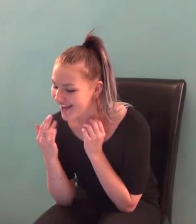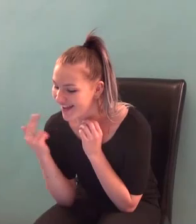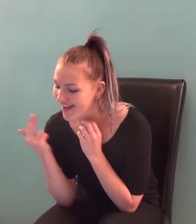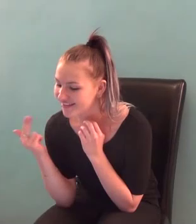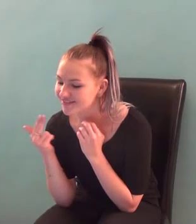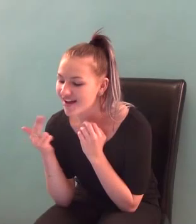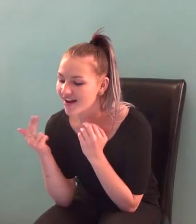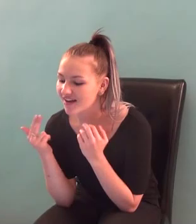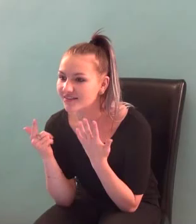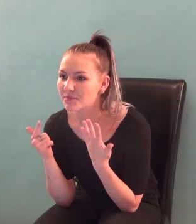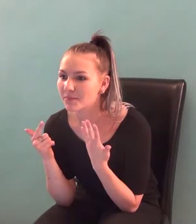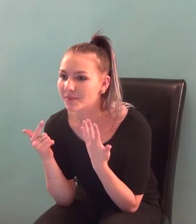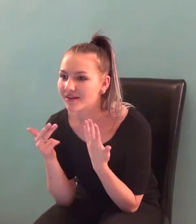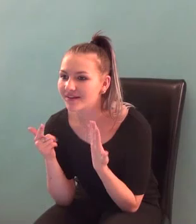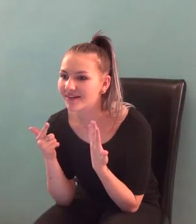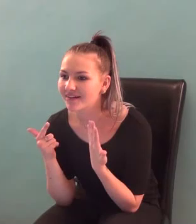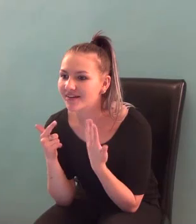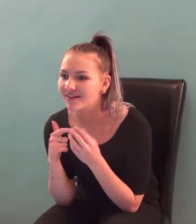W niedzielę, siódmego?